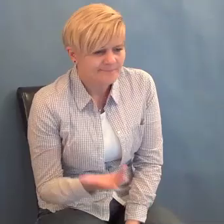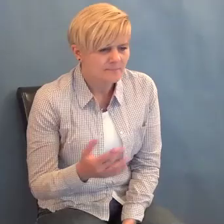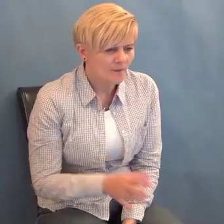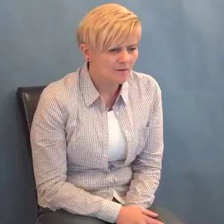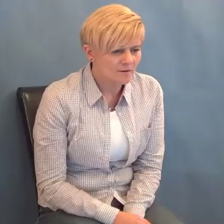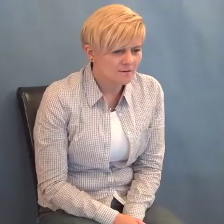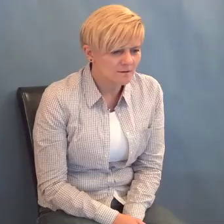Hm.